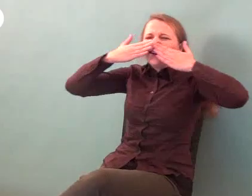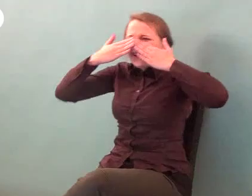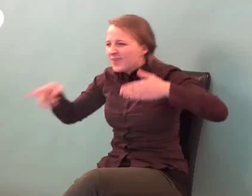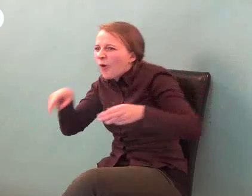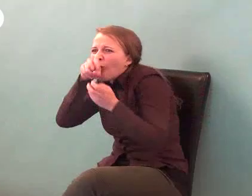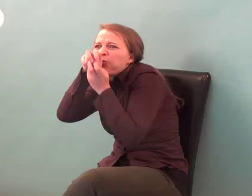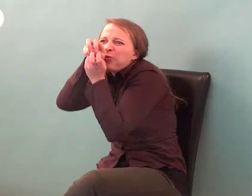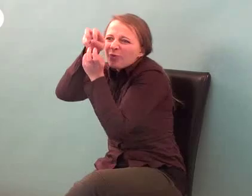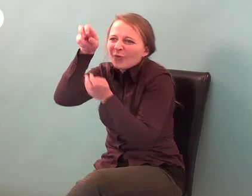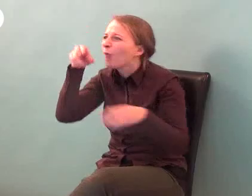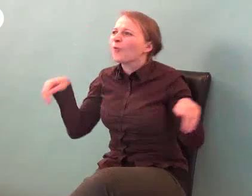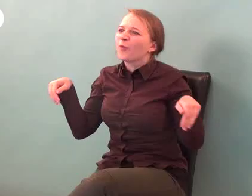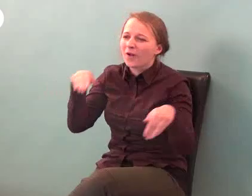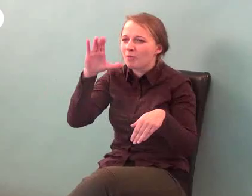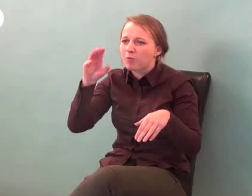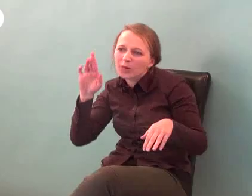Był to bóbr.